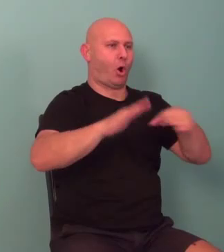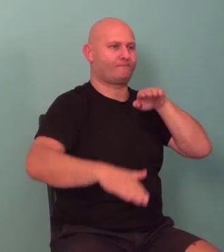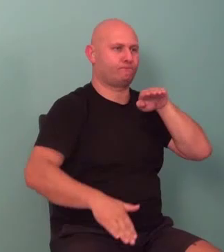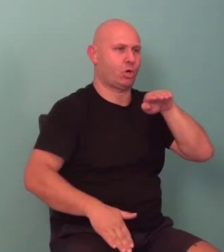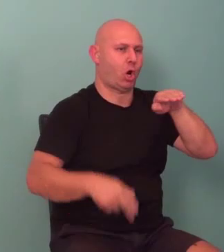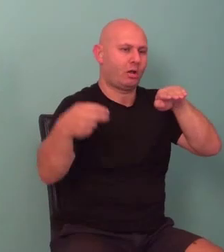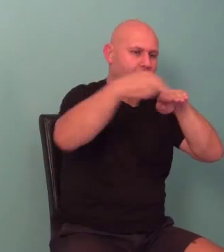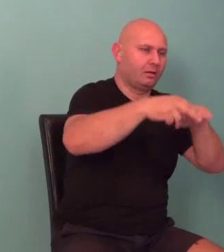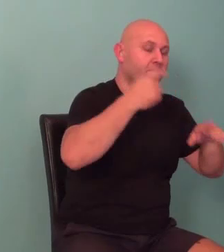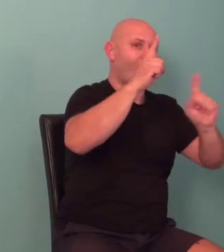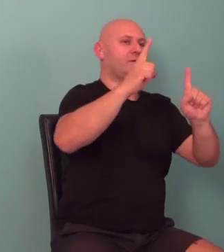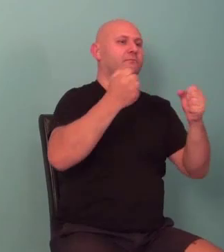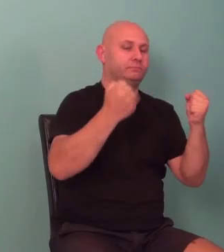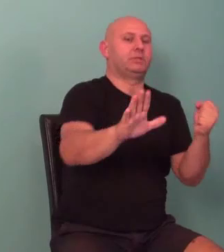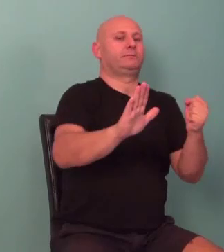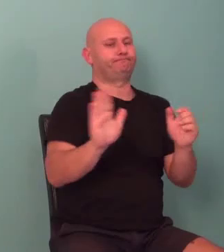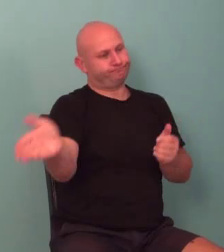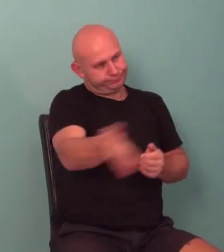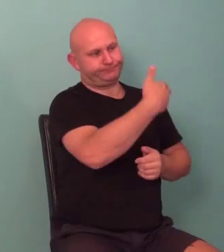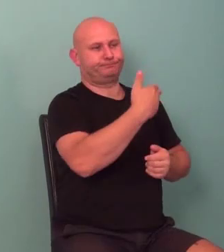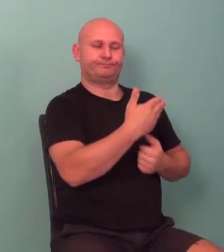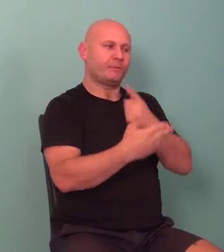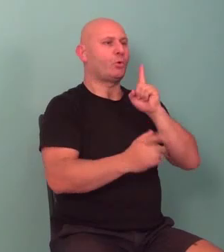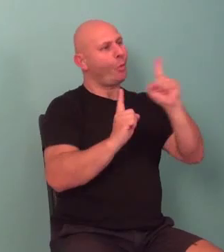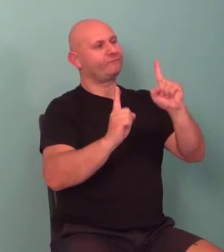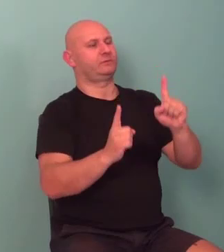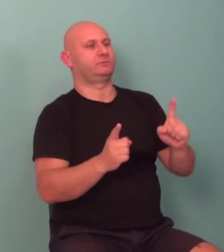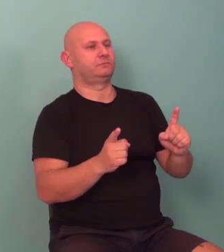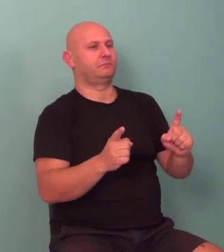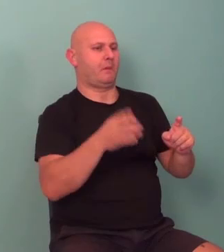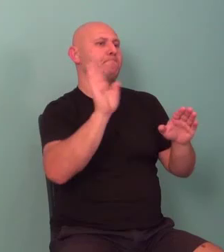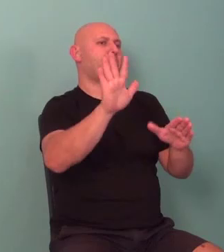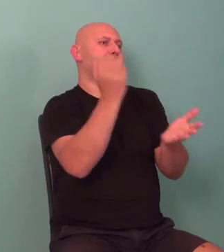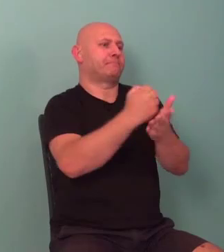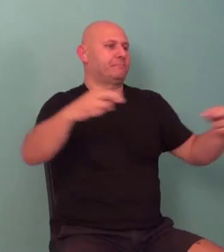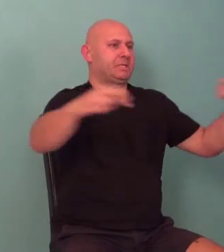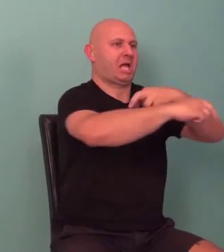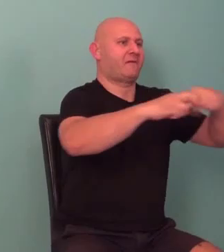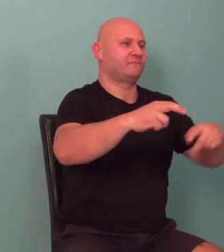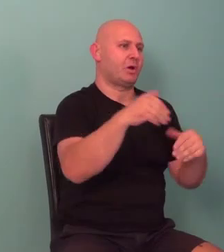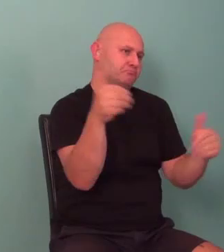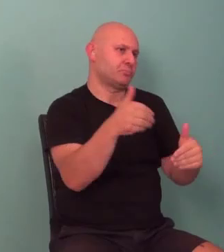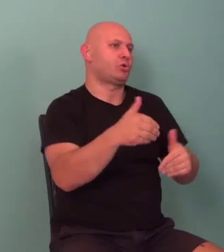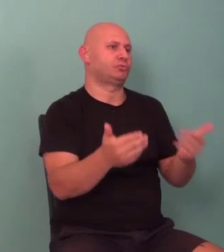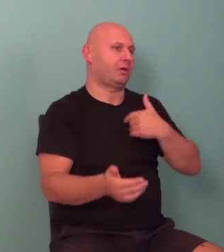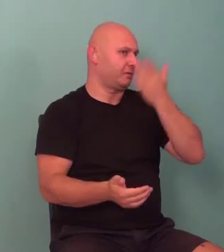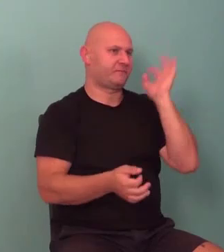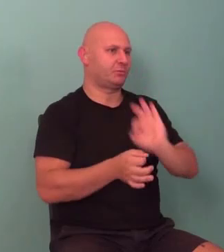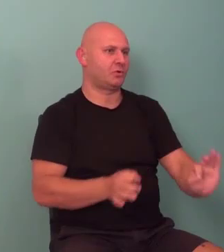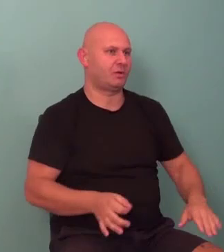Może tak być, że ludzie niespodziewanie przechodzą przez ulicę i mają do tego prawo, kierowcy samochodów muszą ich przepuścić, nie wiem dokładnie.